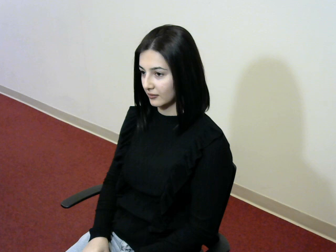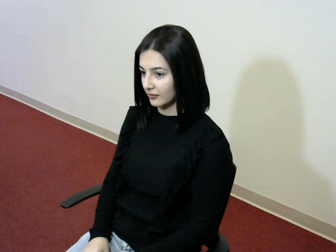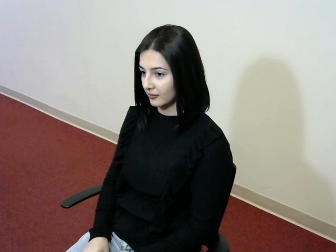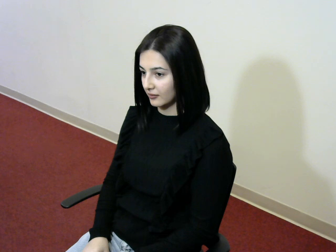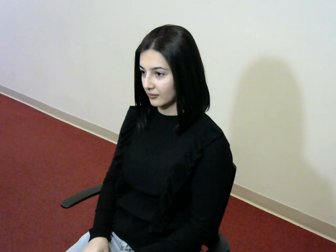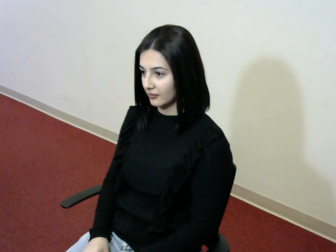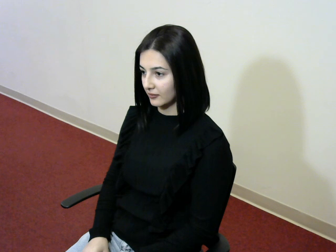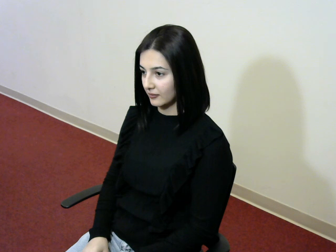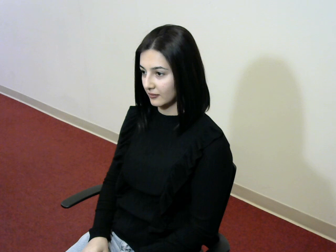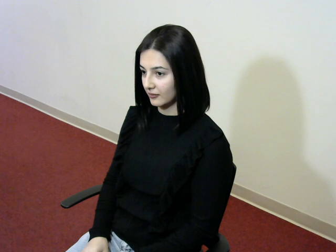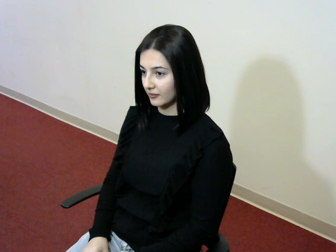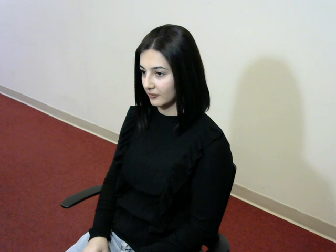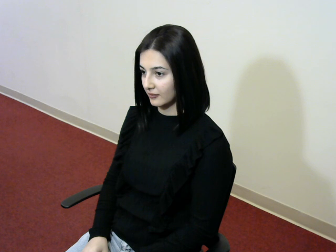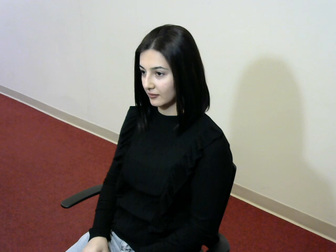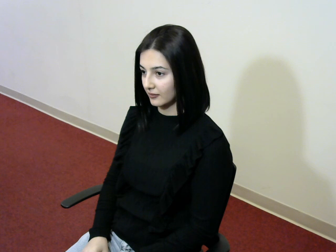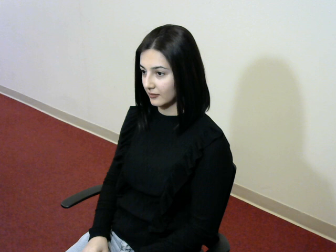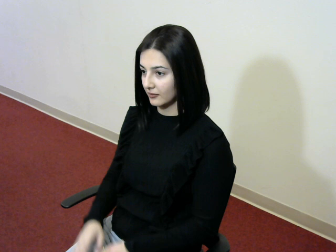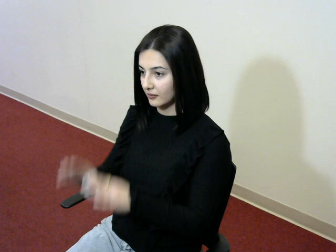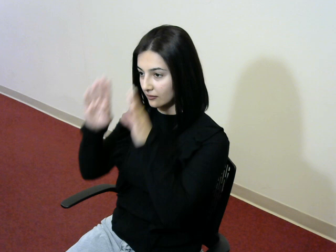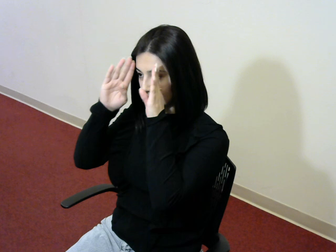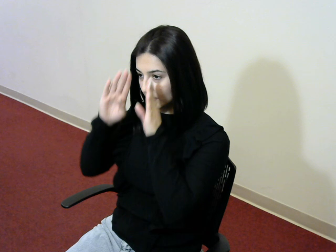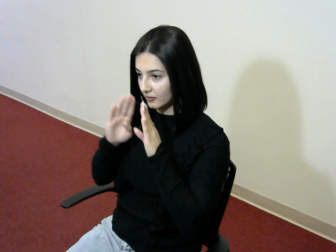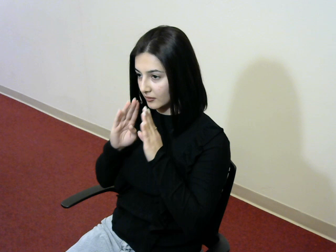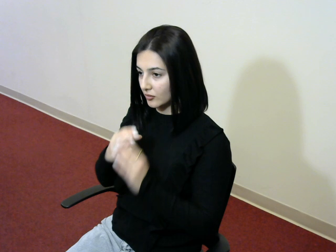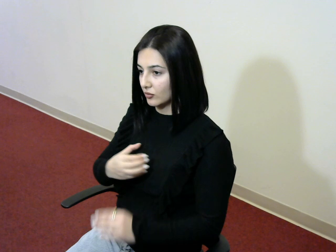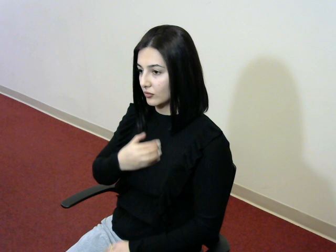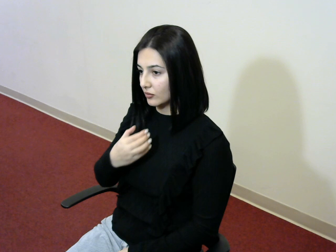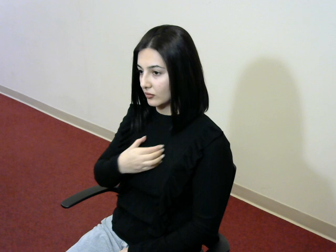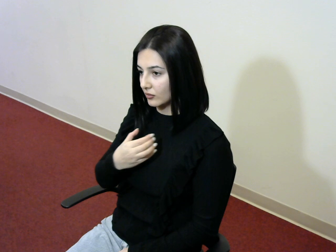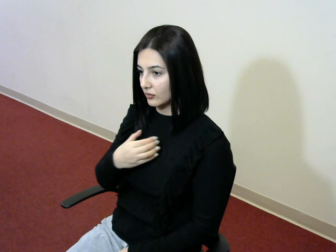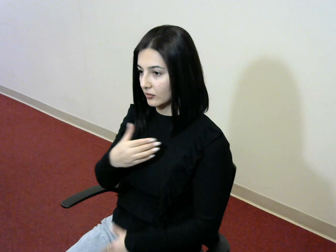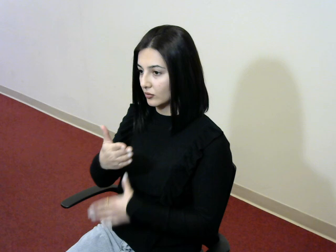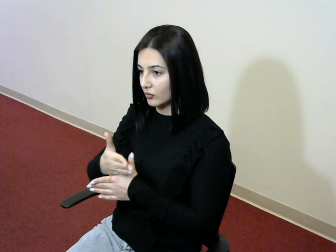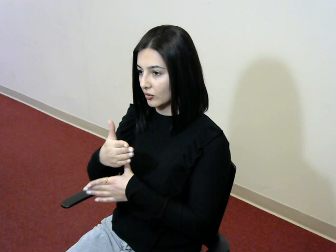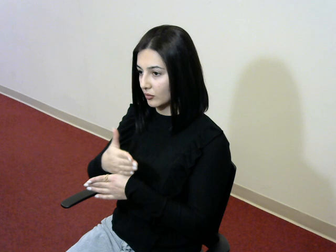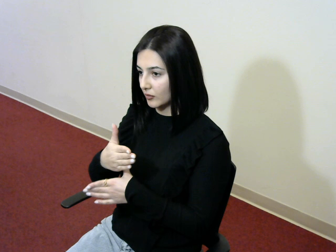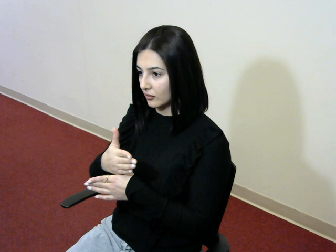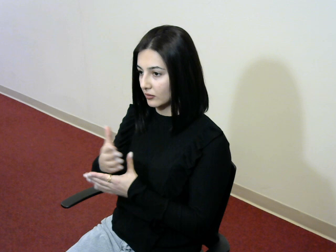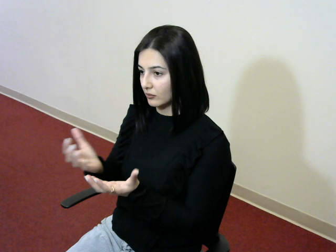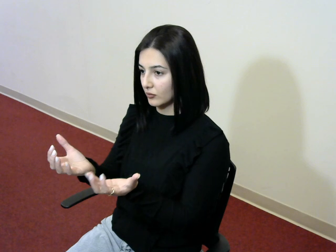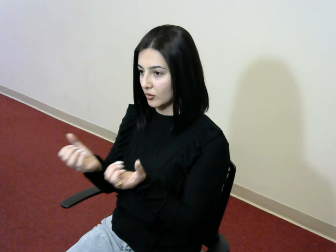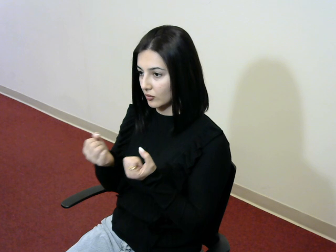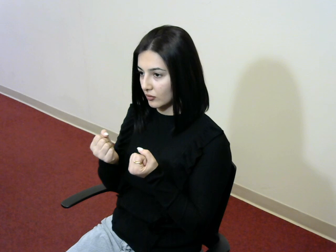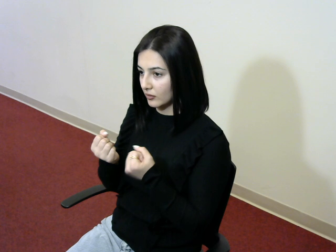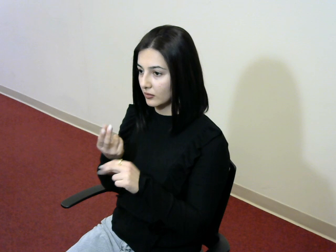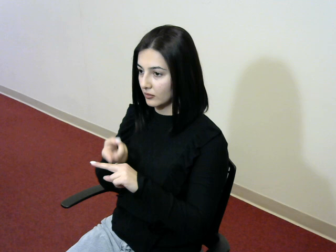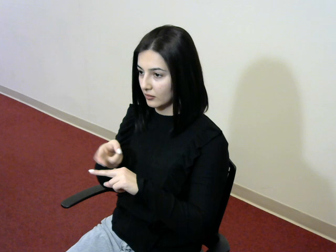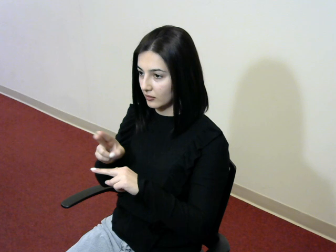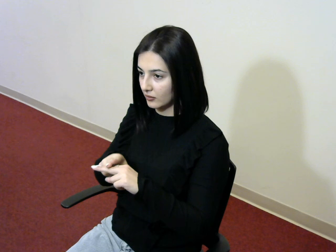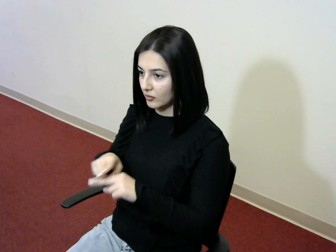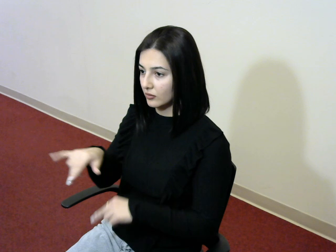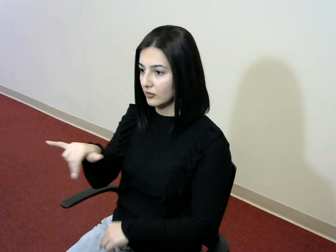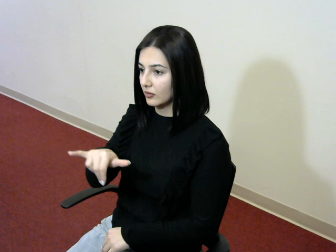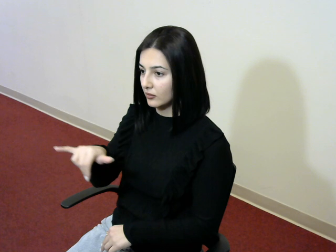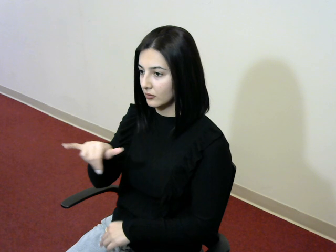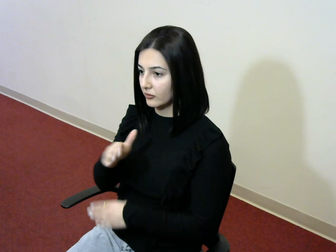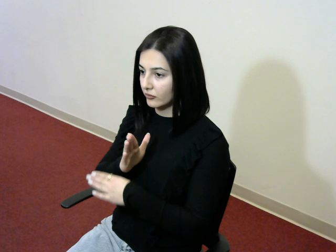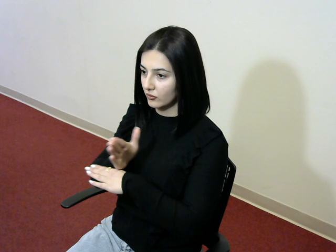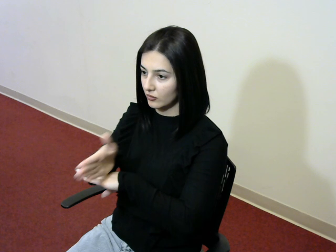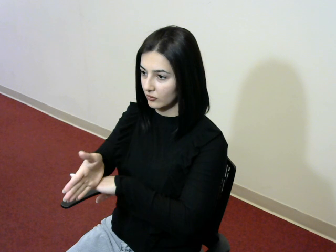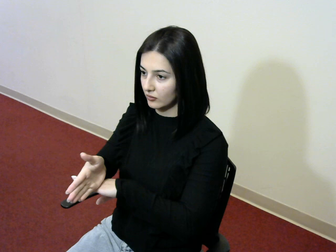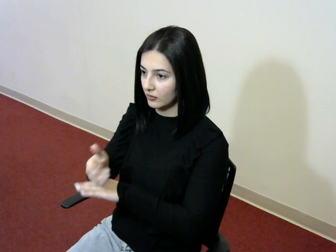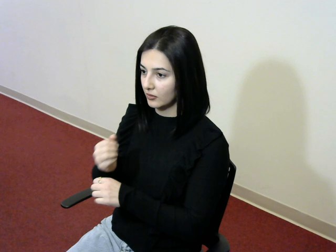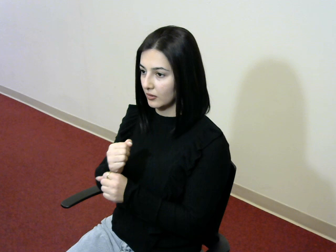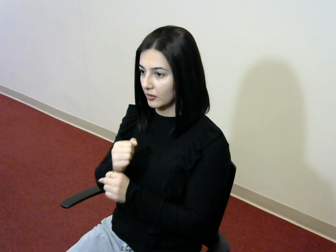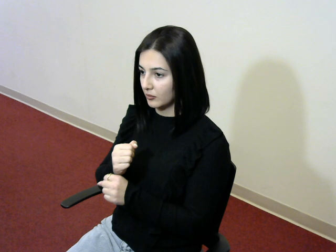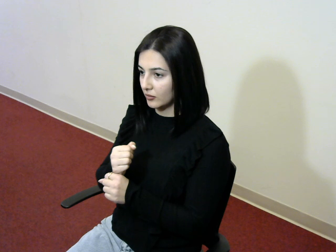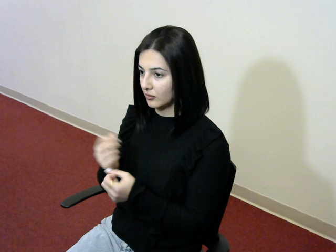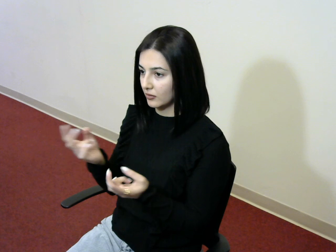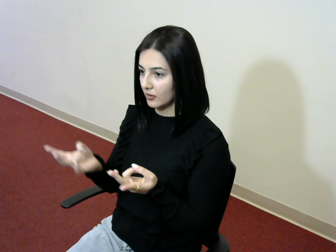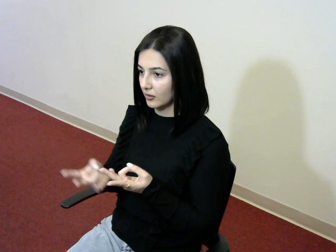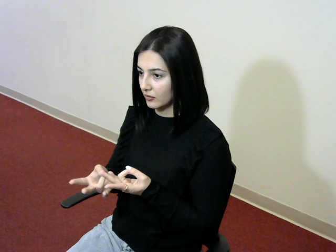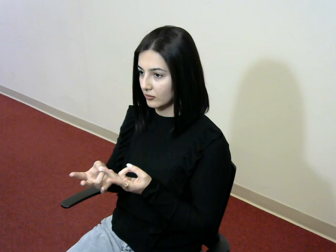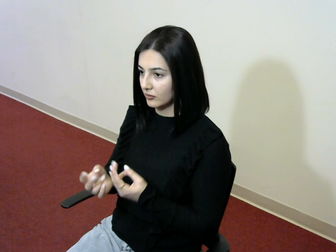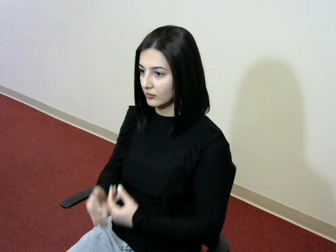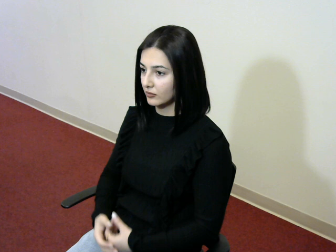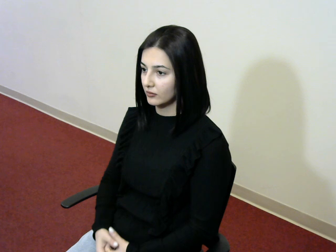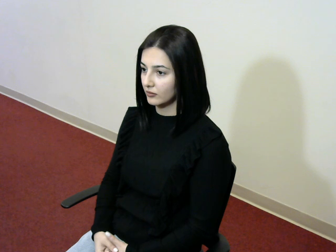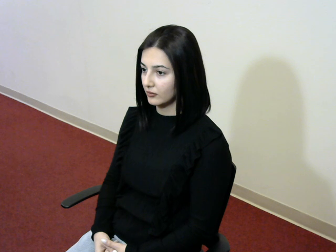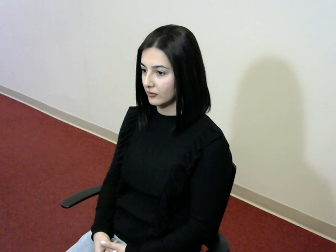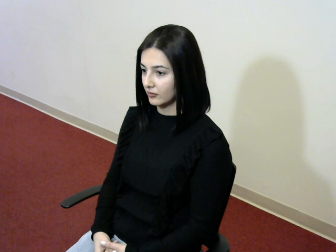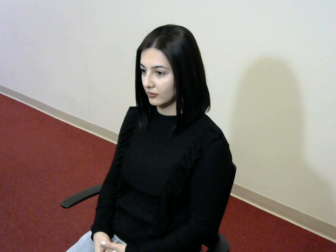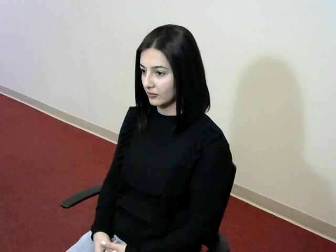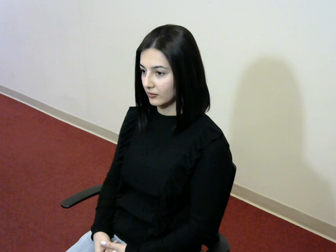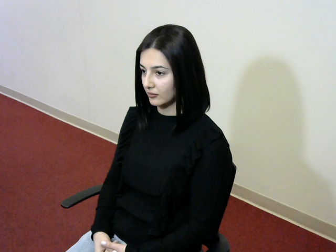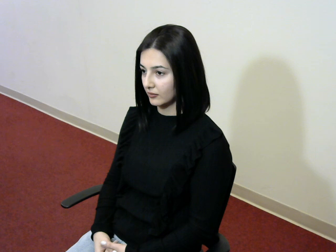Ünvanlı sosial yardım almaq üçün hara müraciət etmək lazımdır